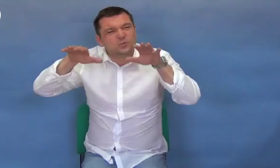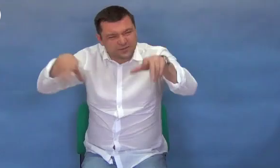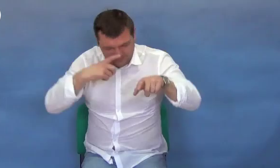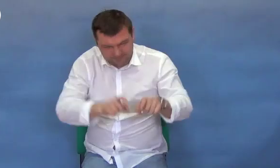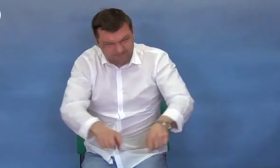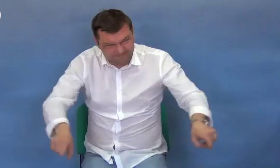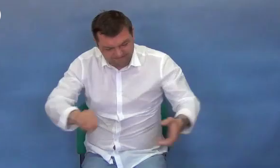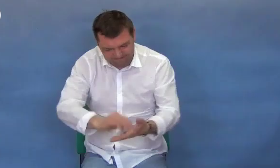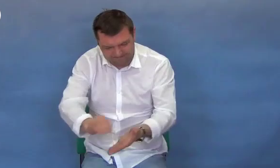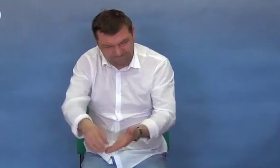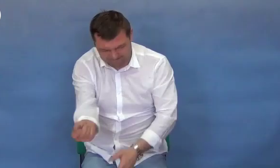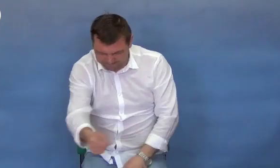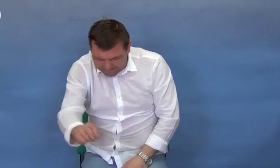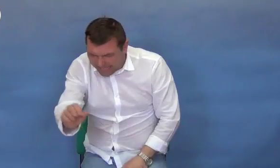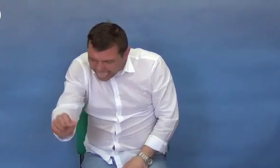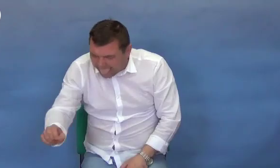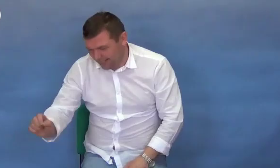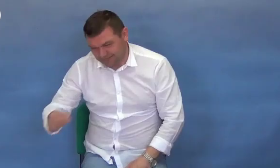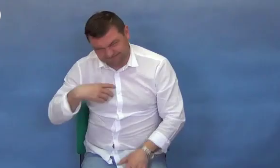Widziałem popisane siedzenia.